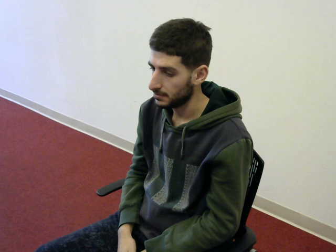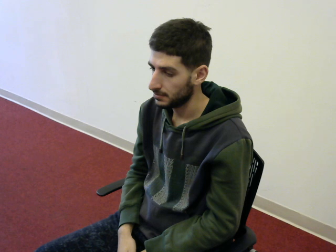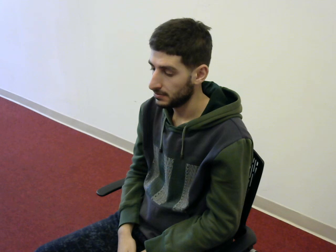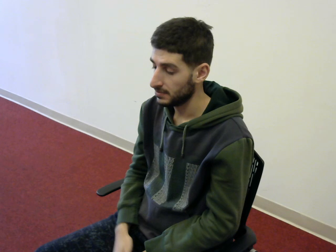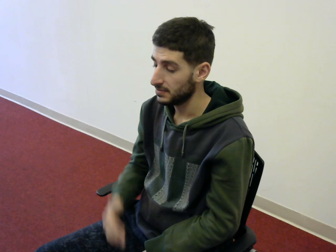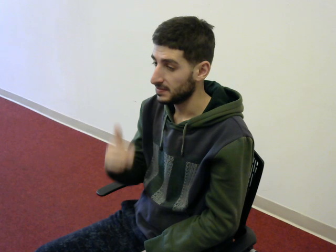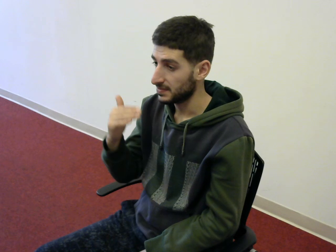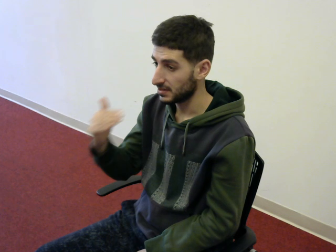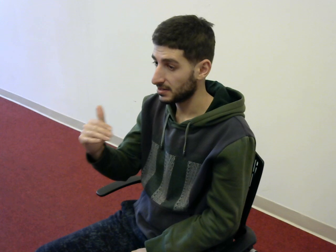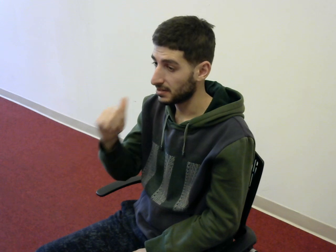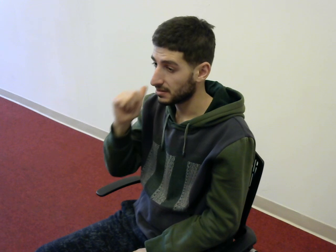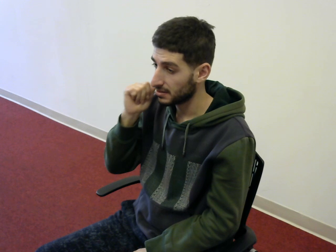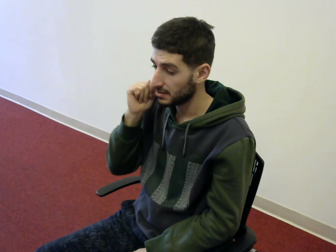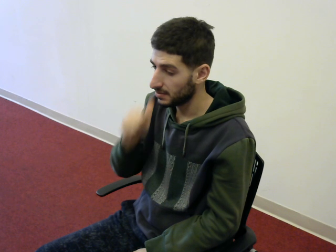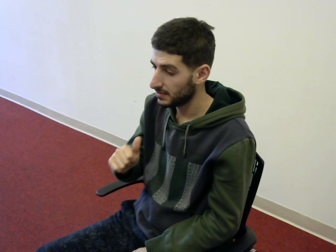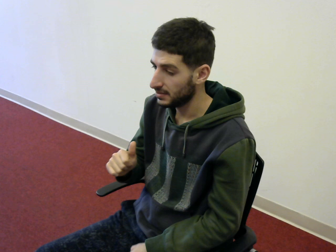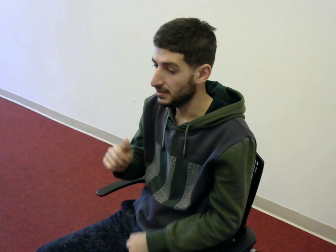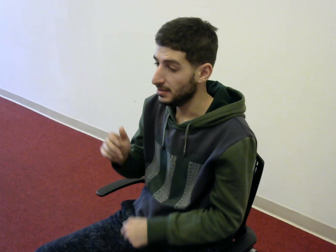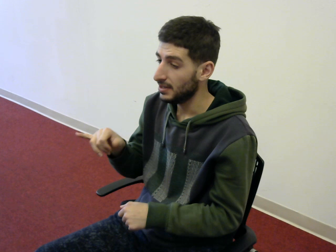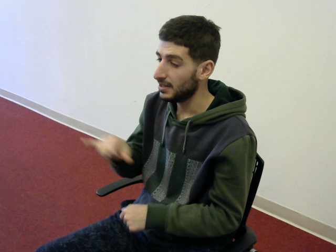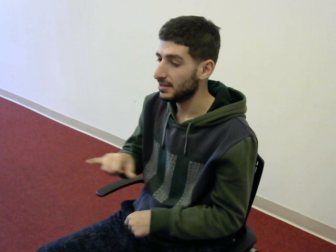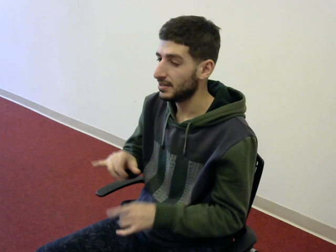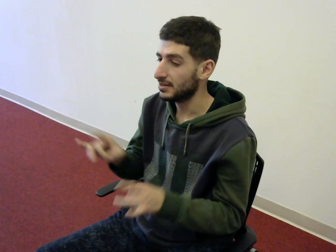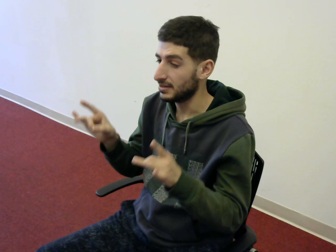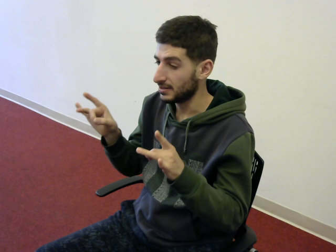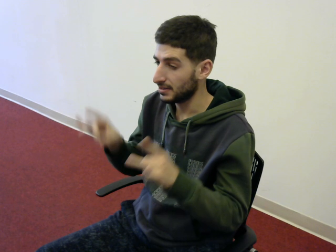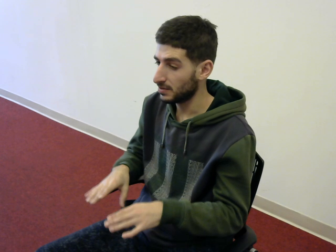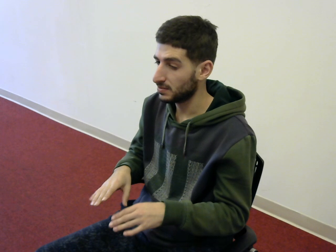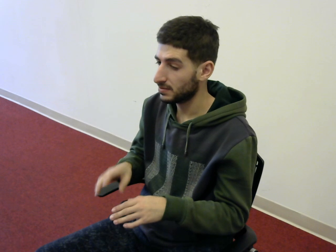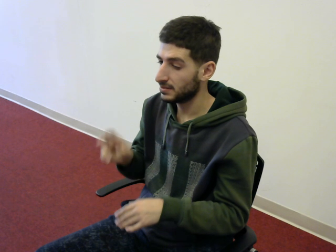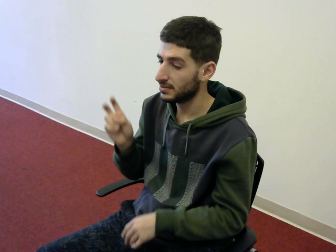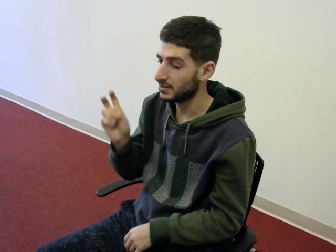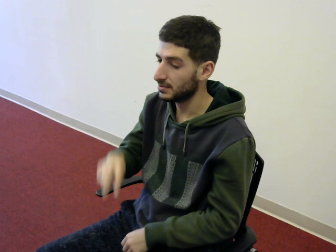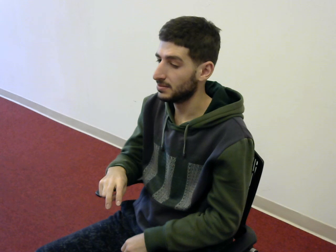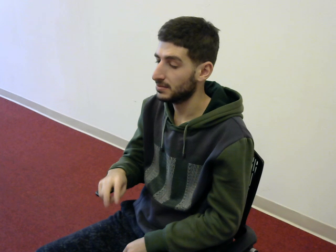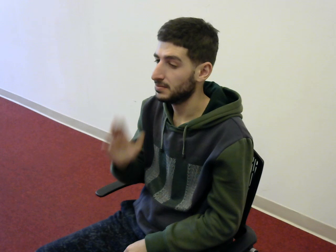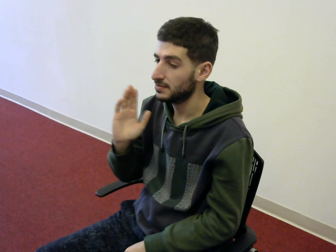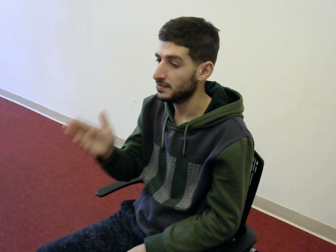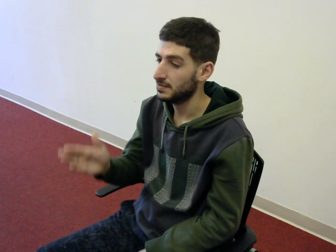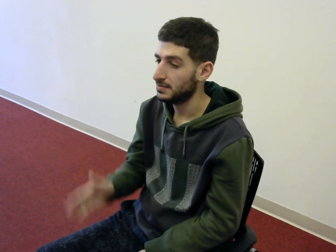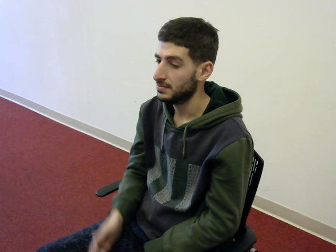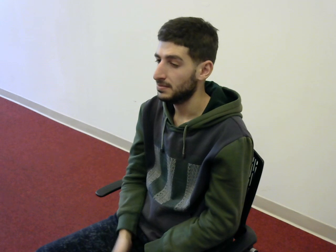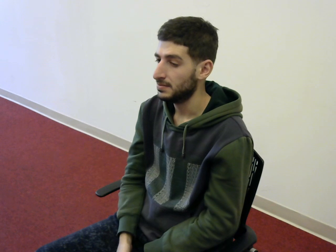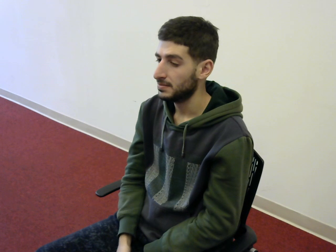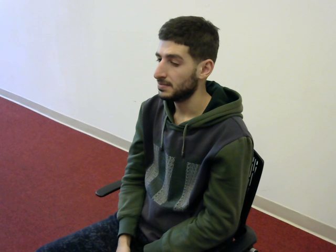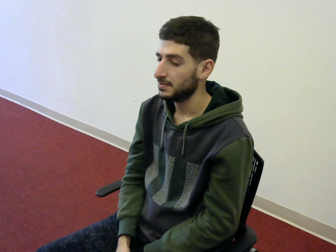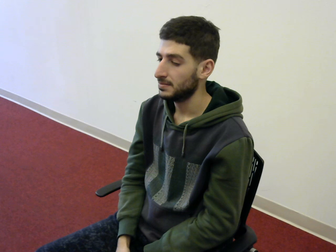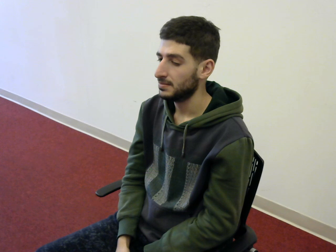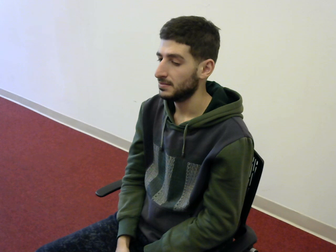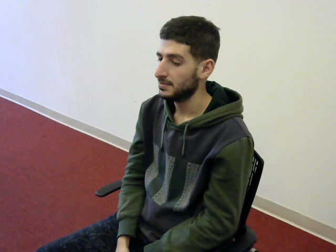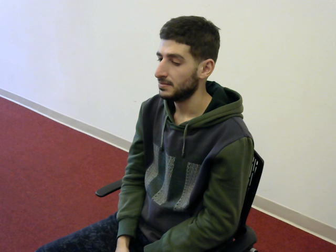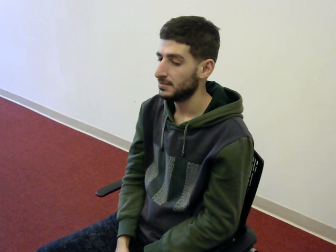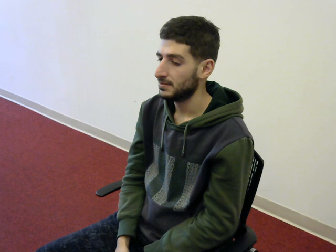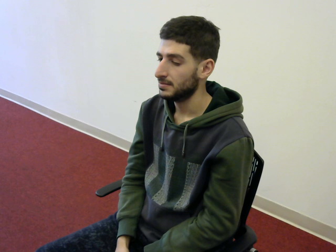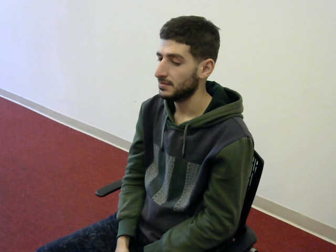Siz sabah hansı restorana gedəcəksiniz?